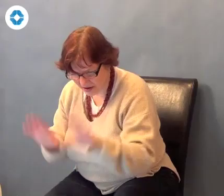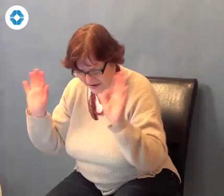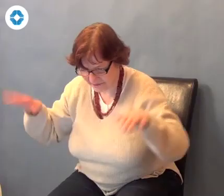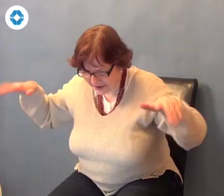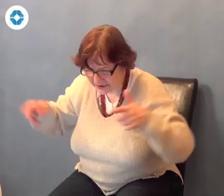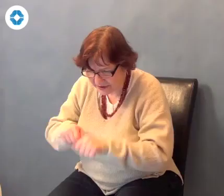Nie, to nie ptak.